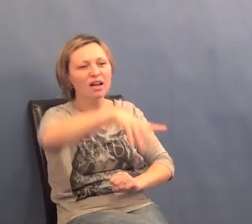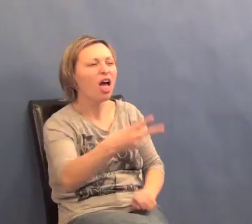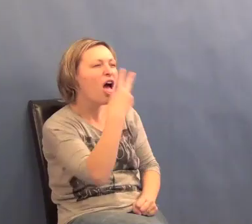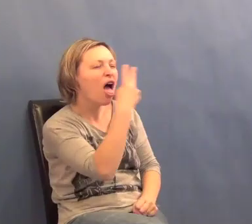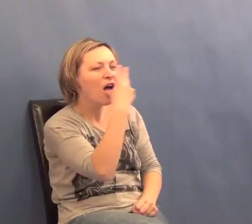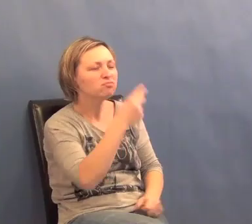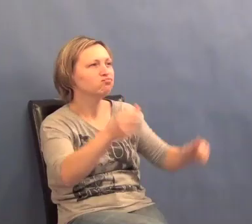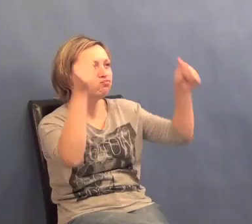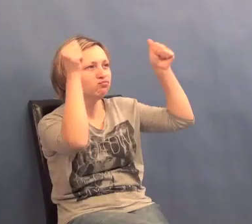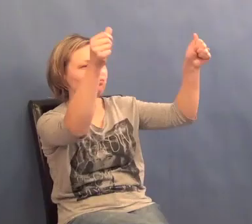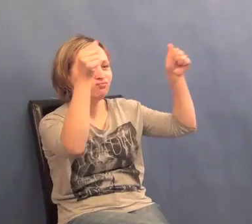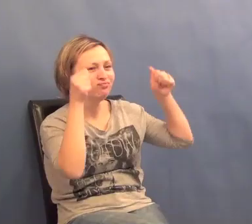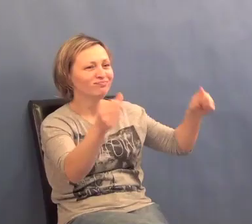Zauważyli, że to się powtarzało, więc wywiesili ten znak.